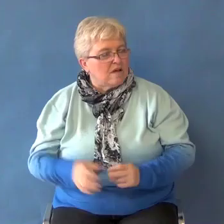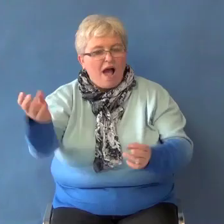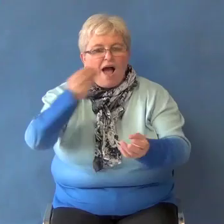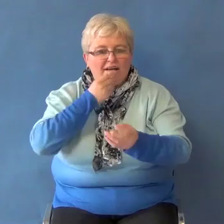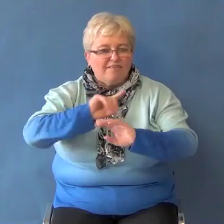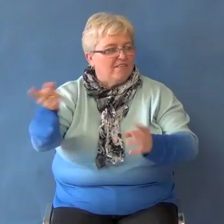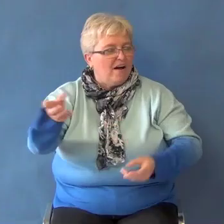Nie wolno jeść.